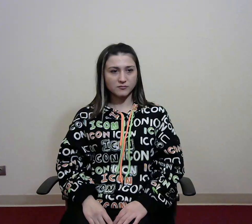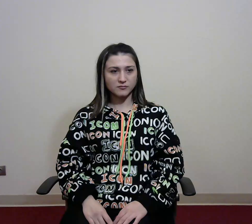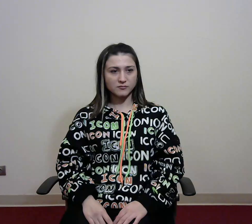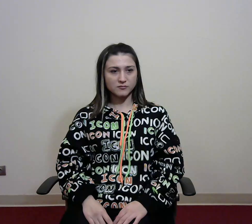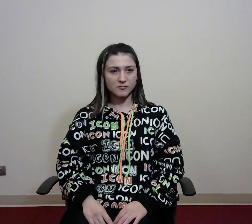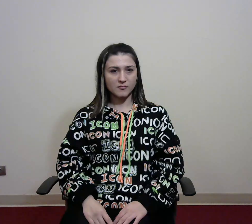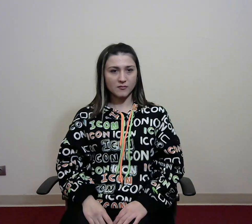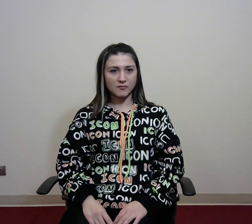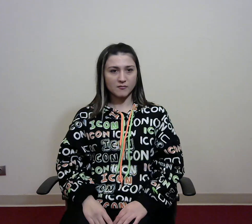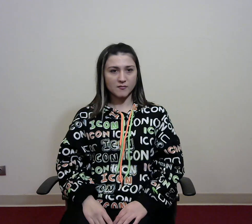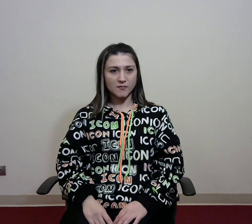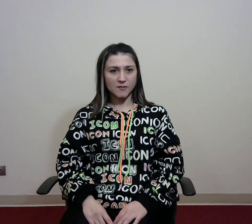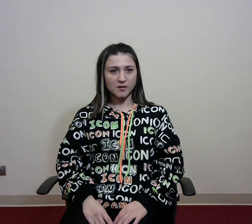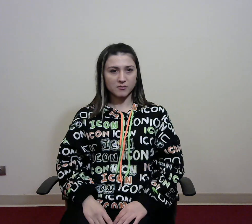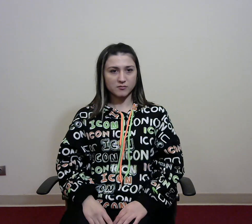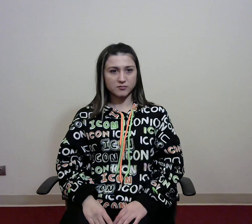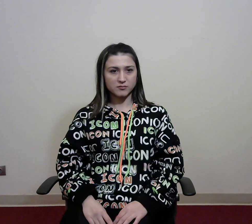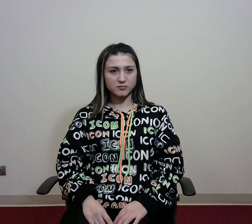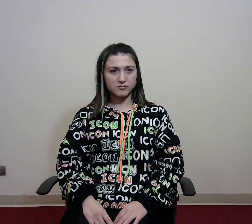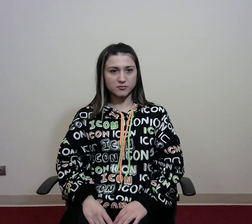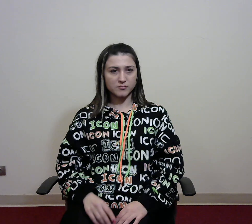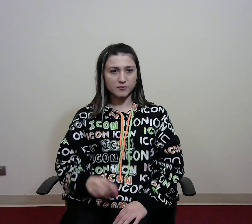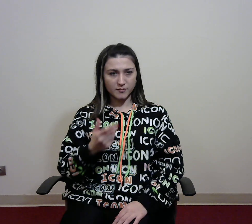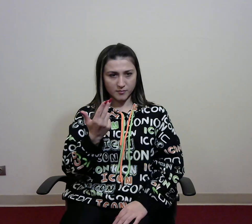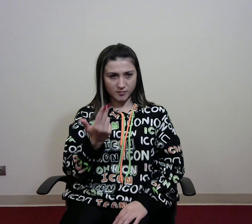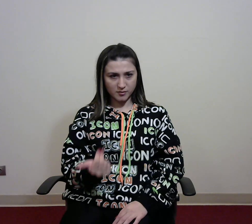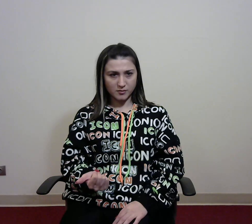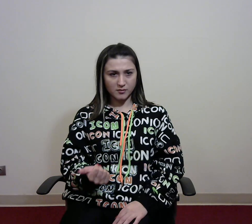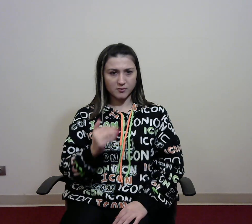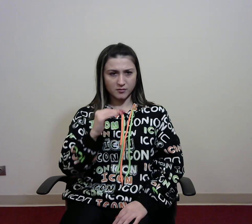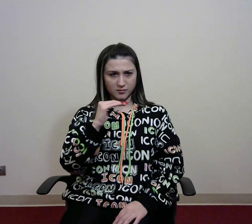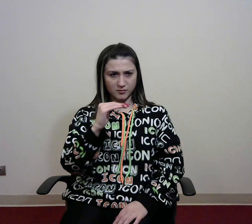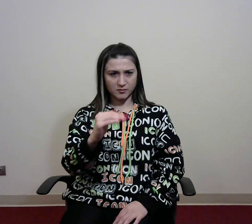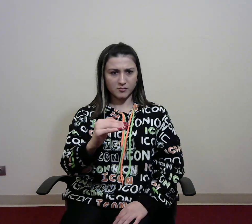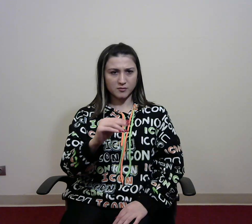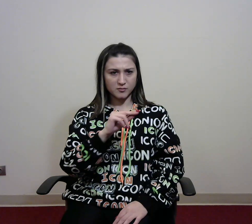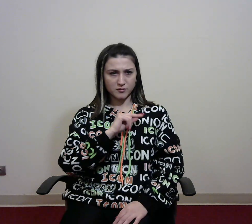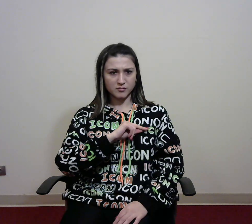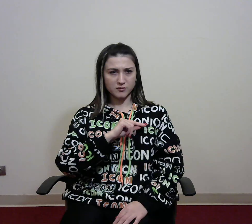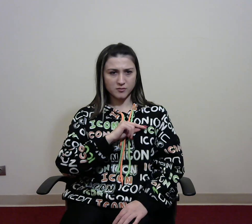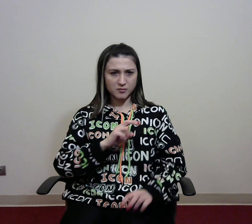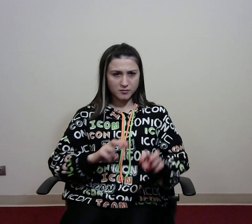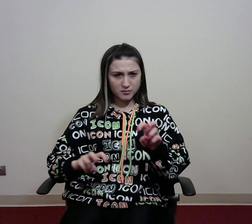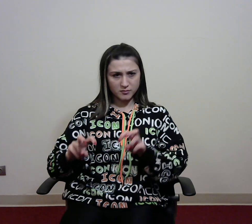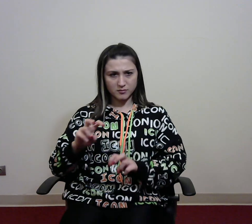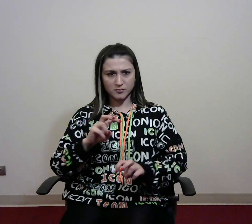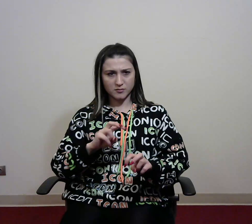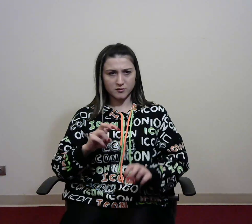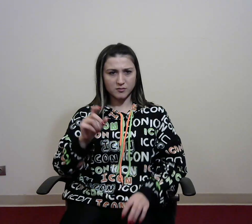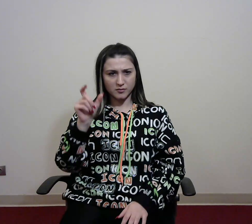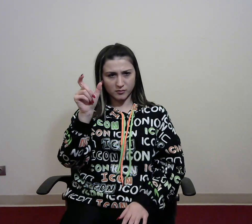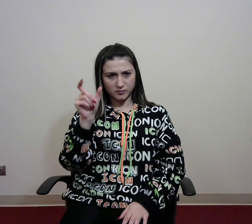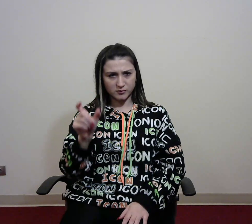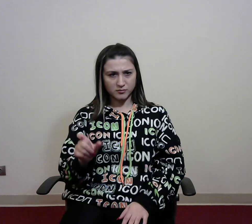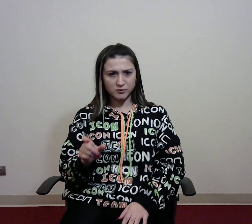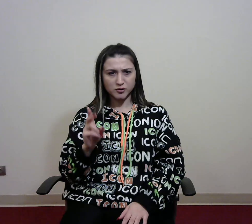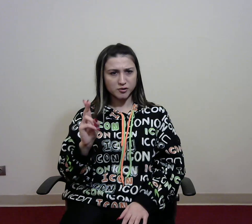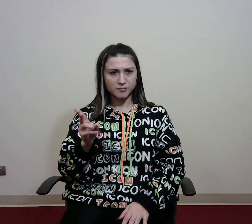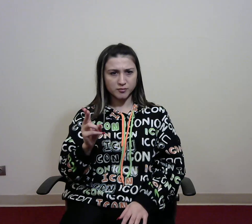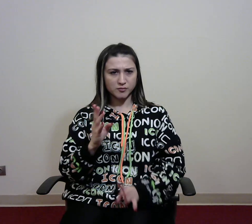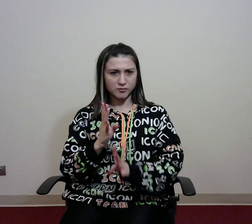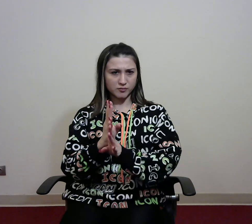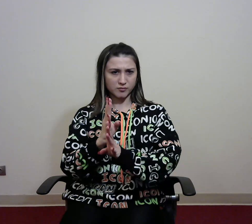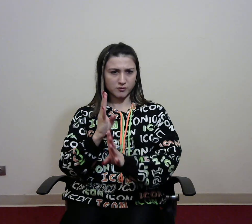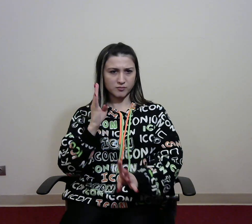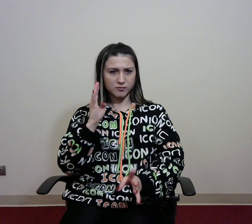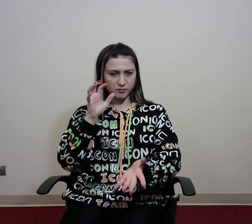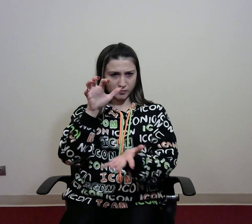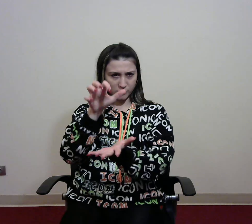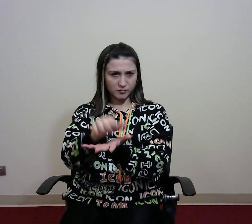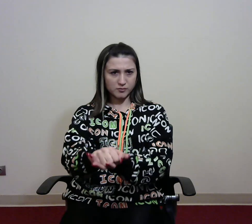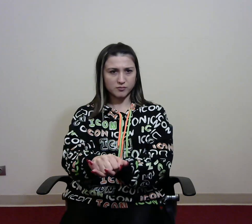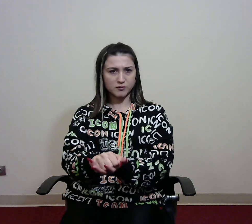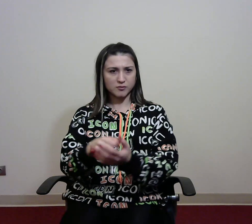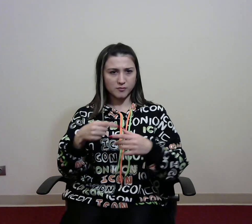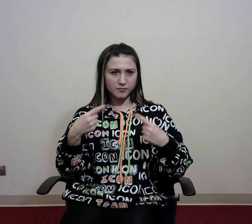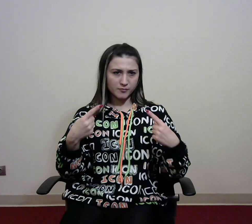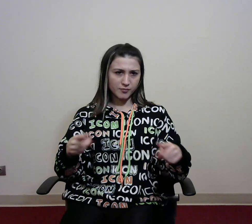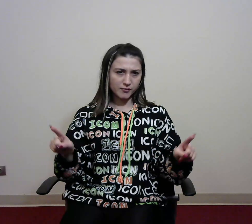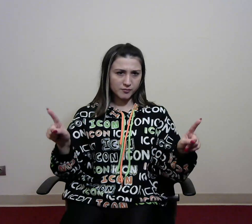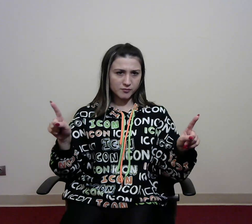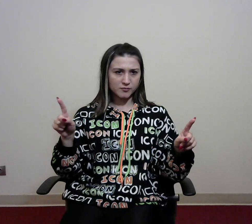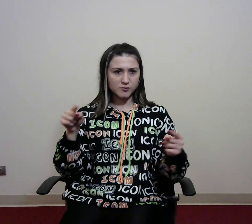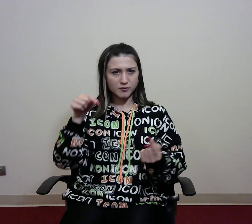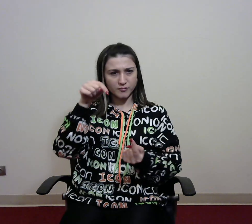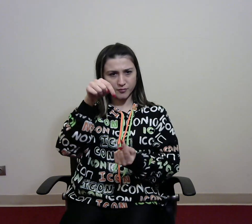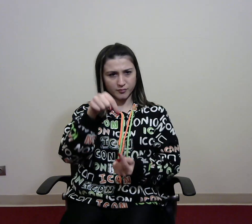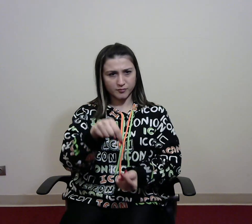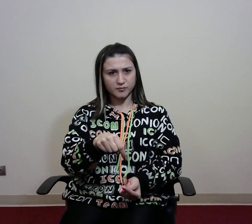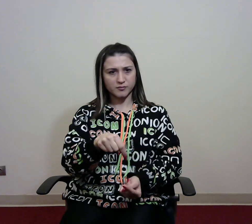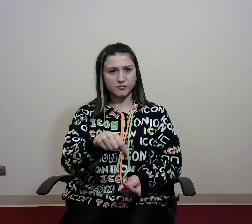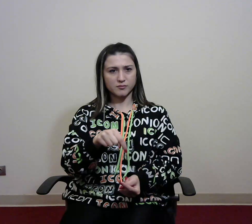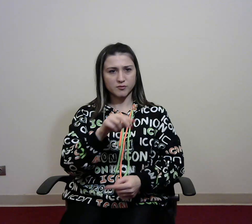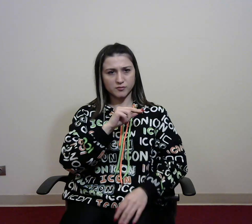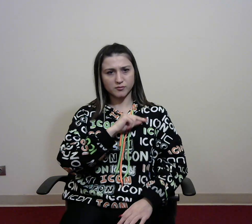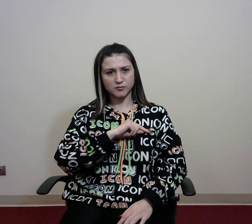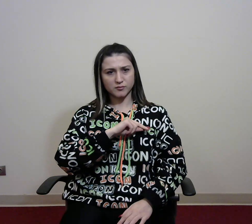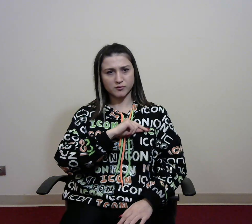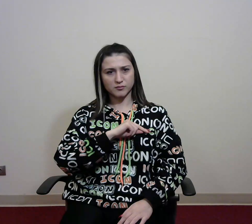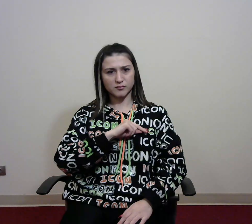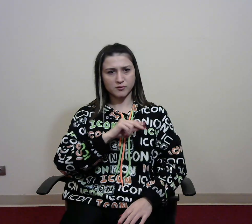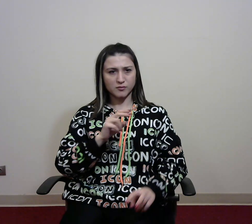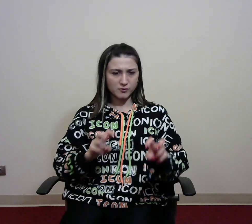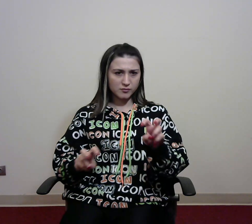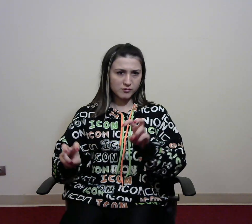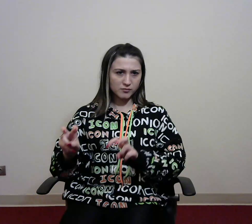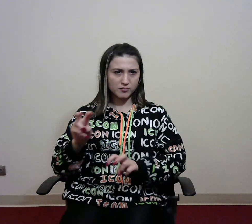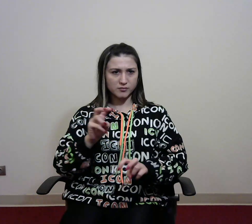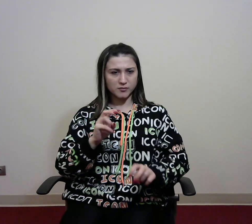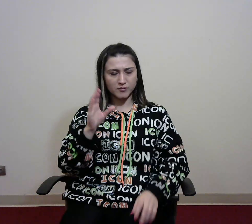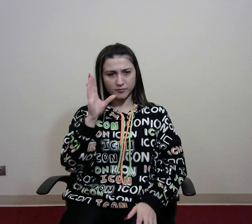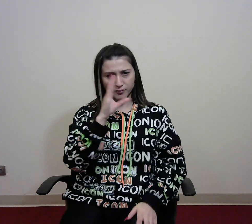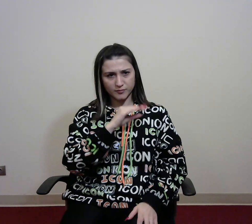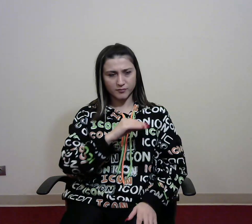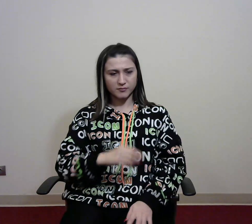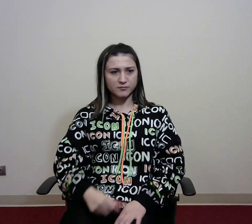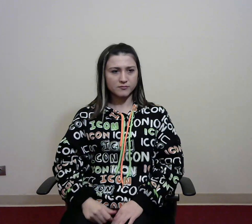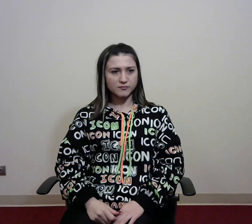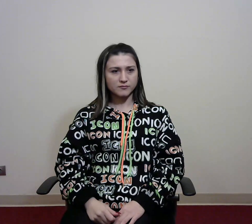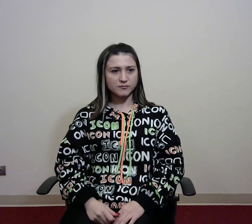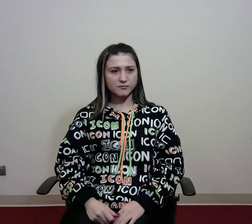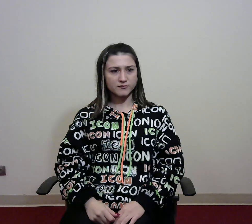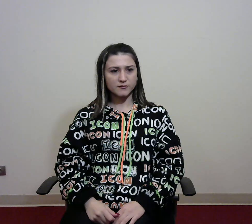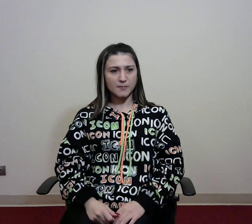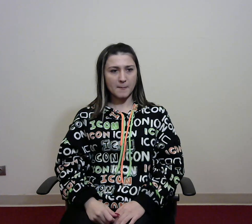Bəli, siz İş axtaran şəxs kimi növbə tutub başqa uyğun işlər axtara bilərsiniz